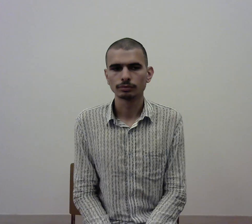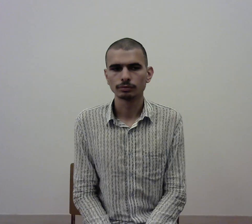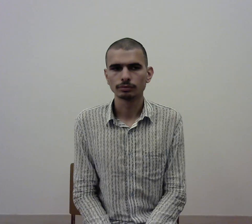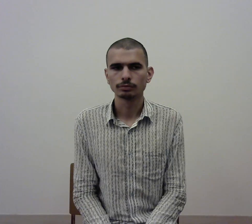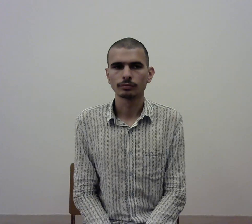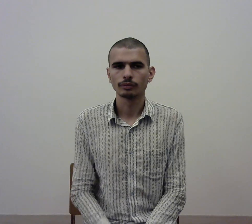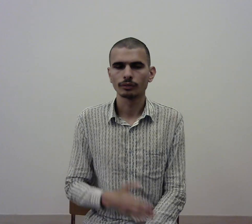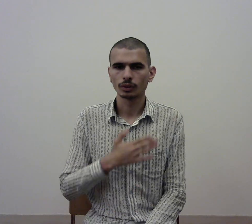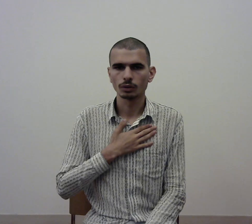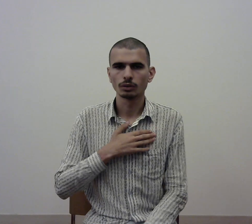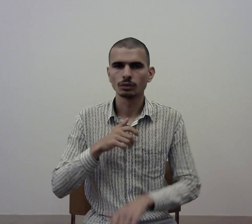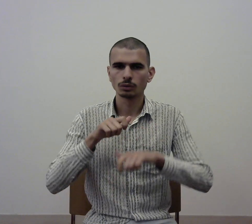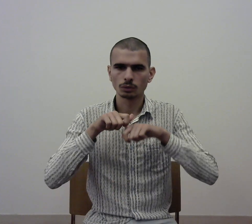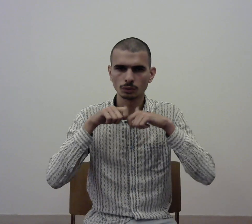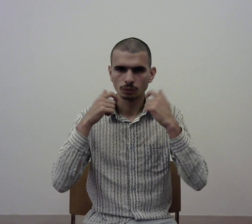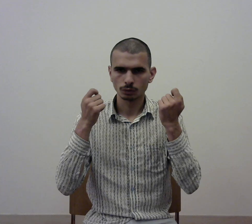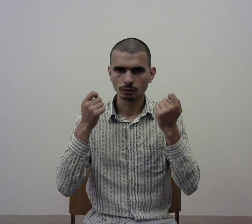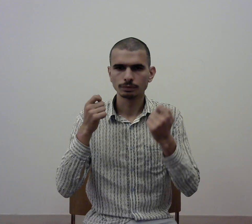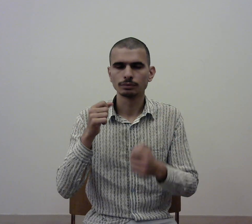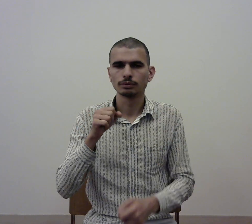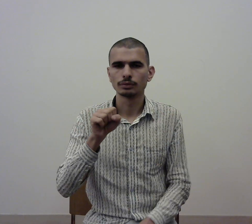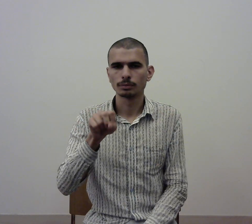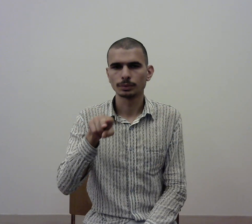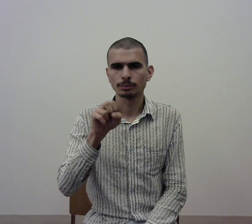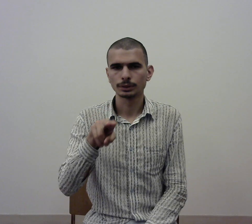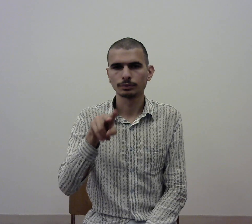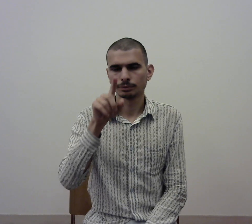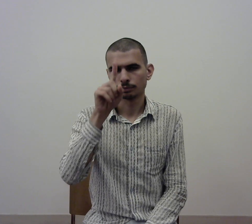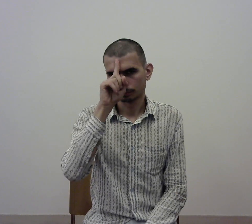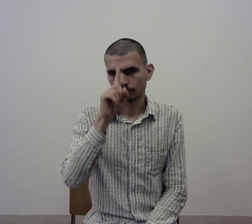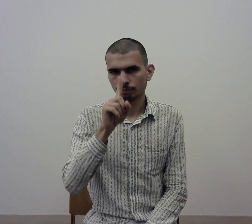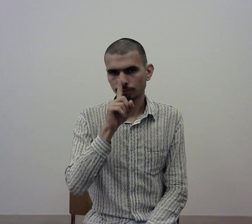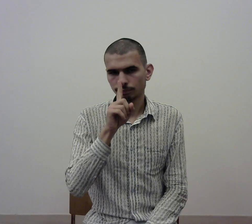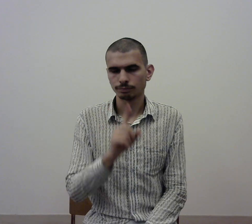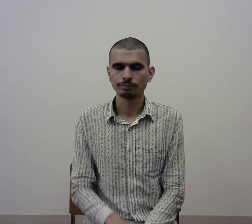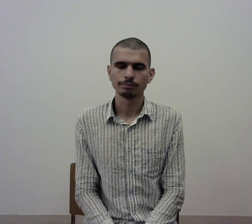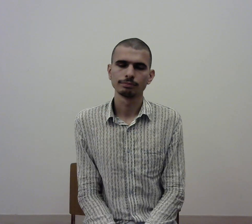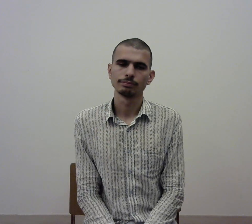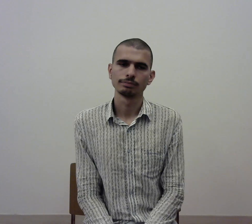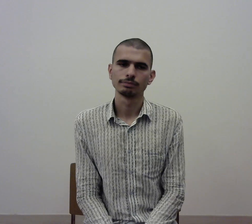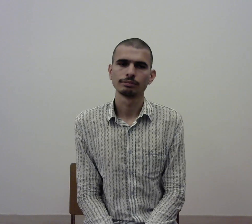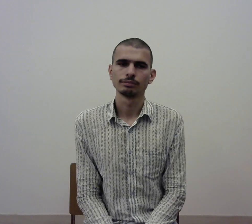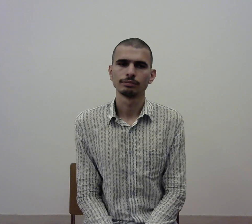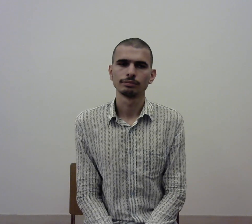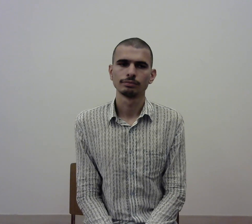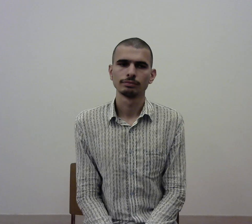Mənim ad günüm aprel ayındadır